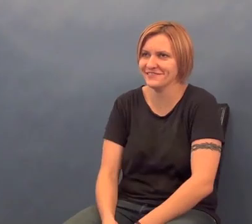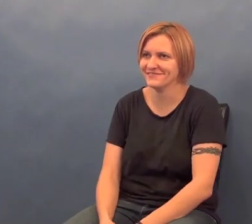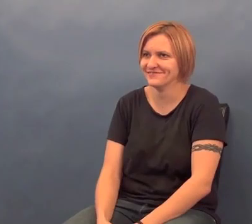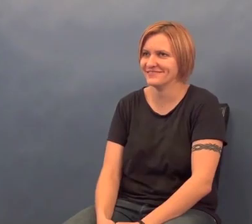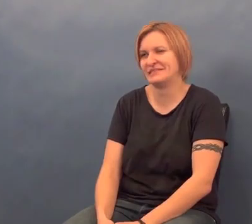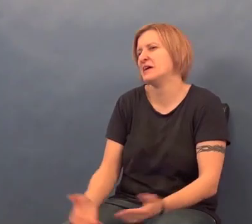Nie wiem.